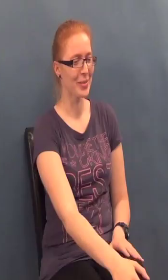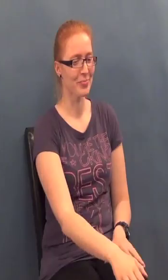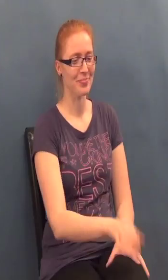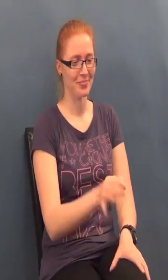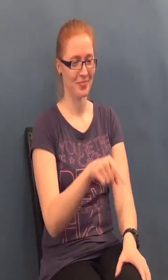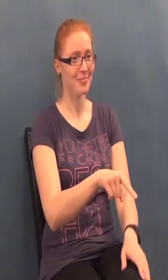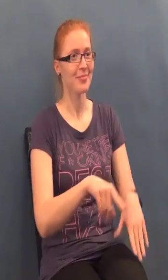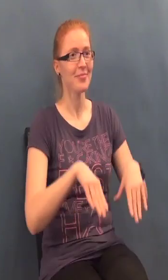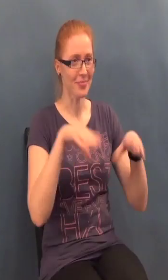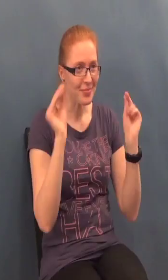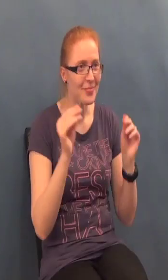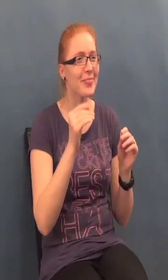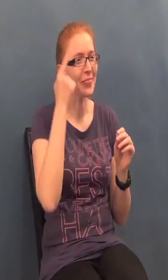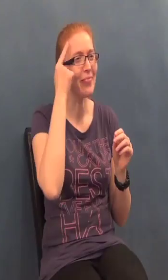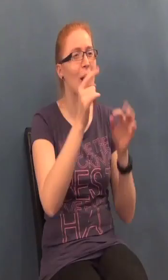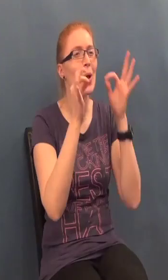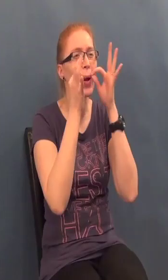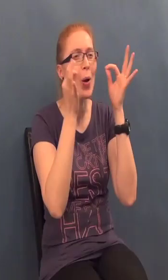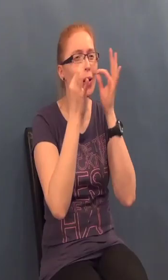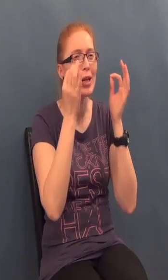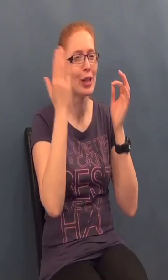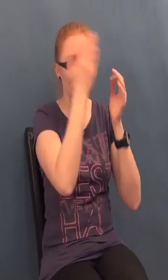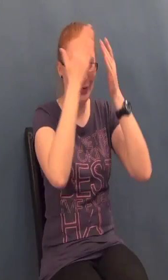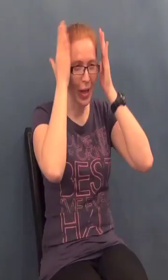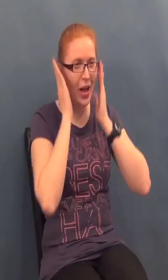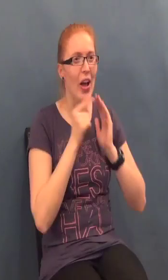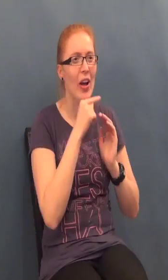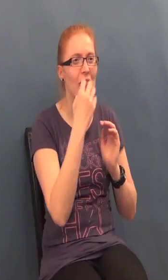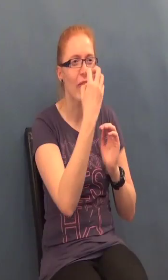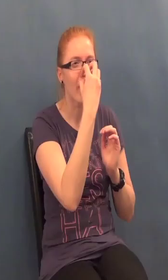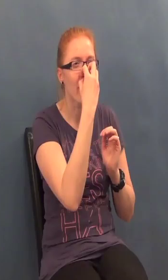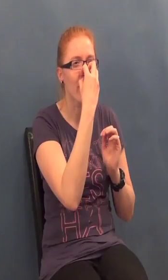Na początku jest taki czarny kot z czerwonym nosem. Znasz?